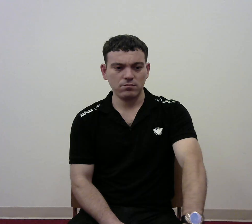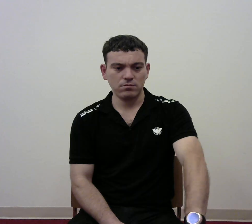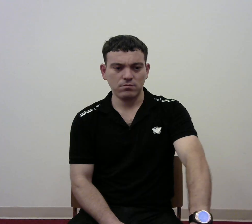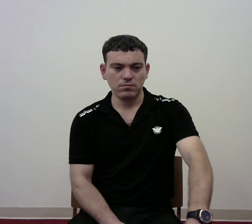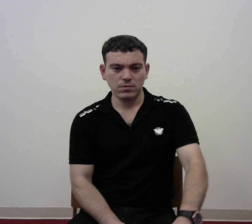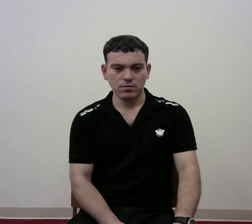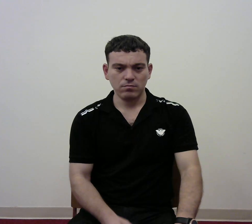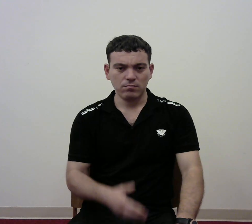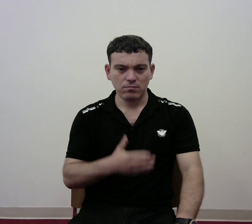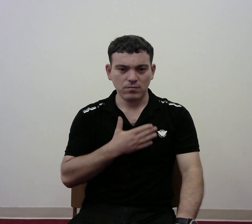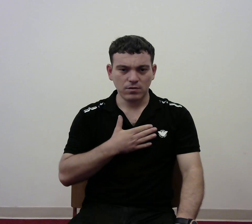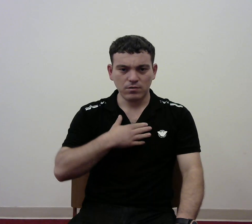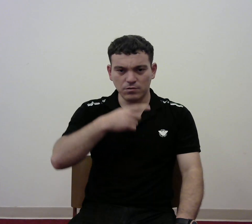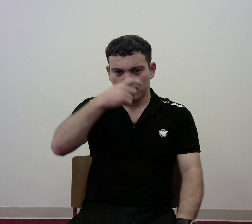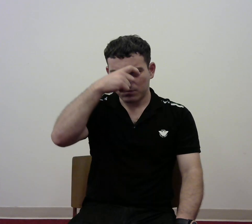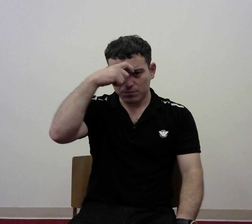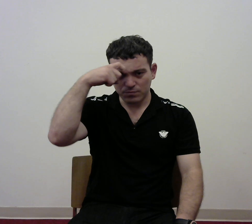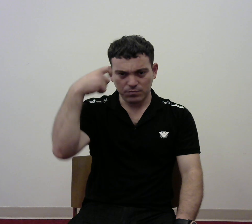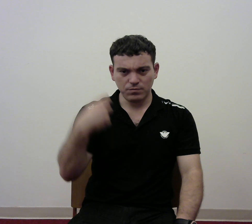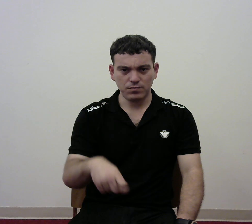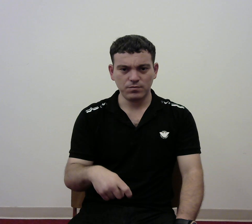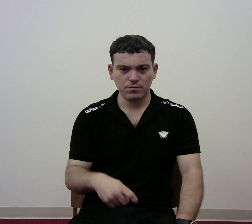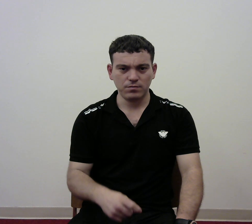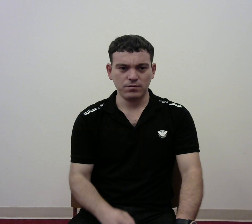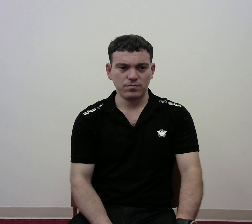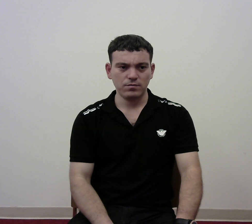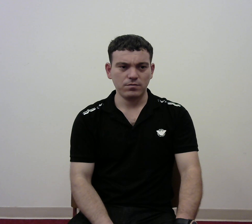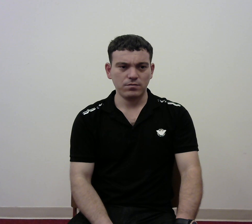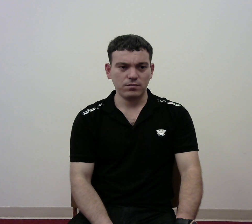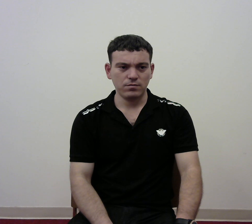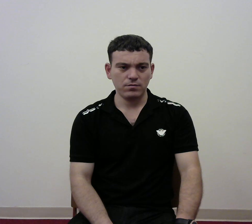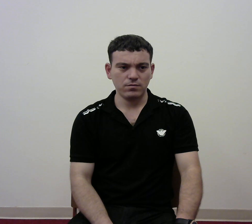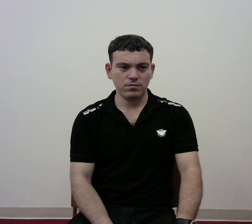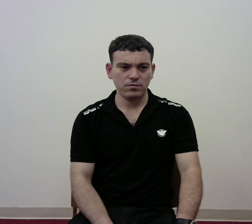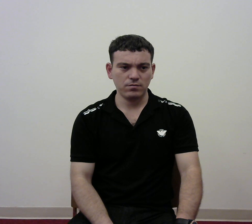Mənə istidir